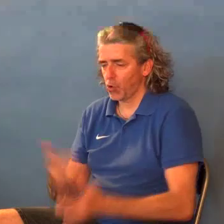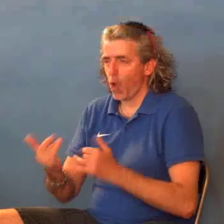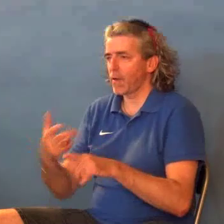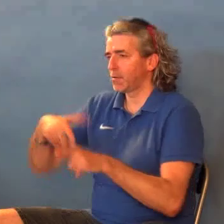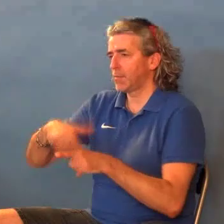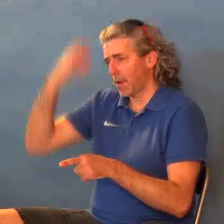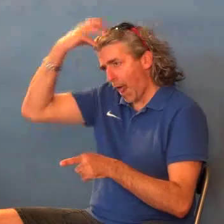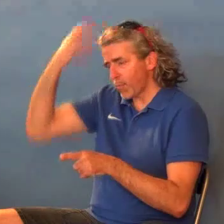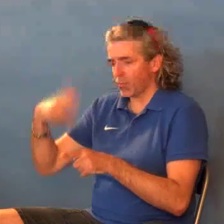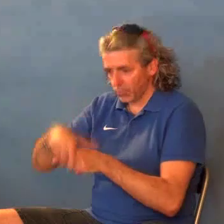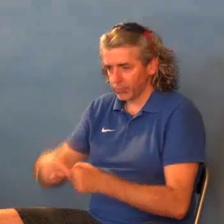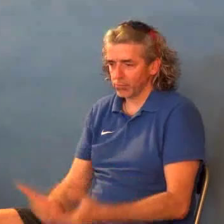Ktoś siedzi na rowerze i ma coś na głowie.